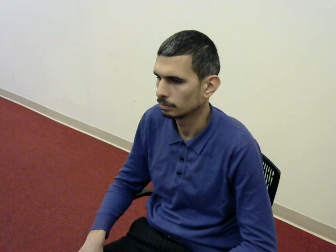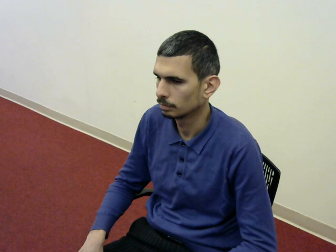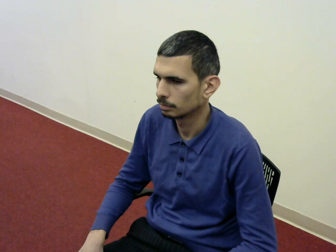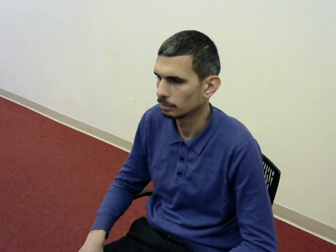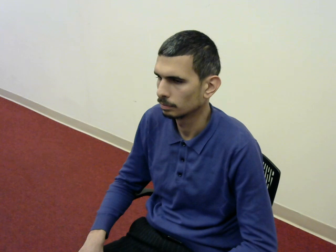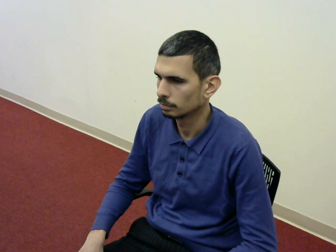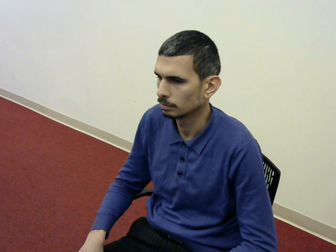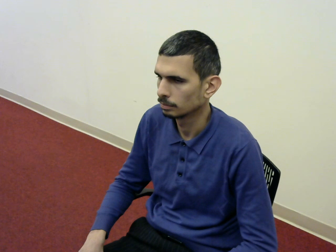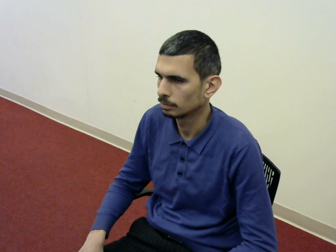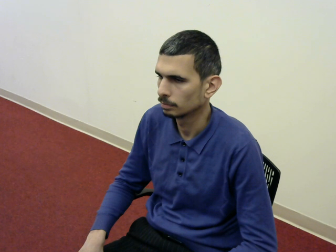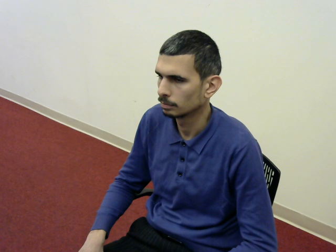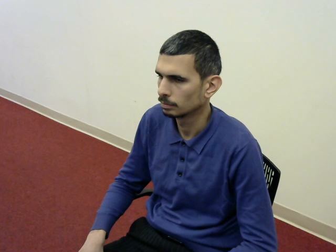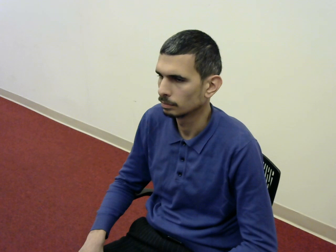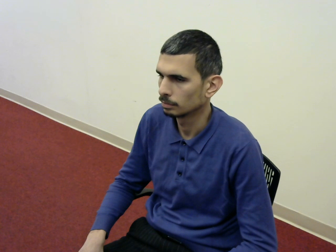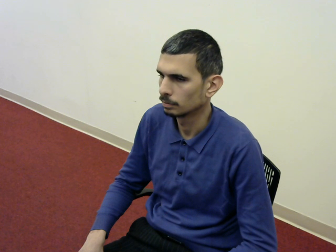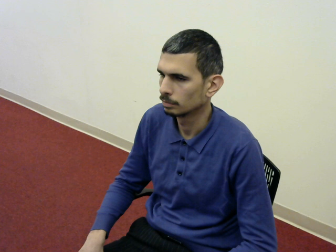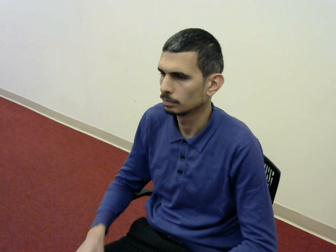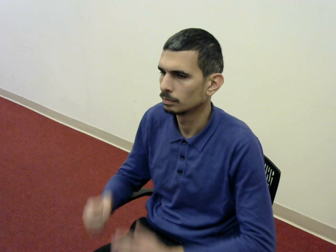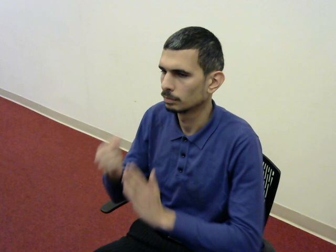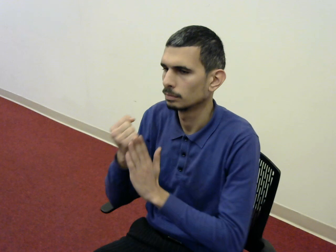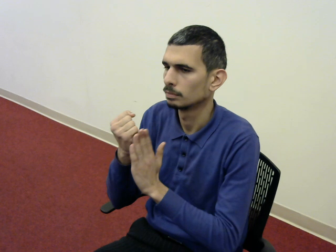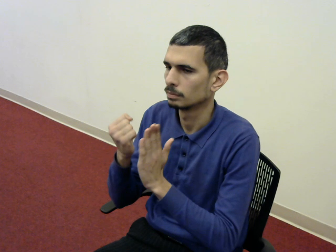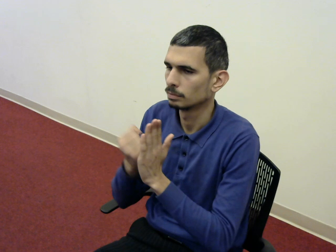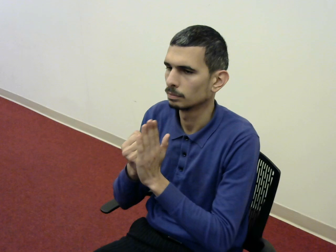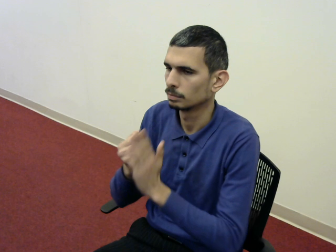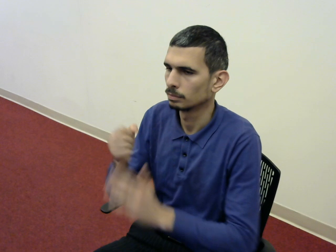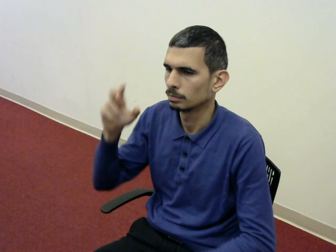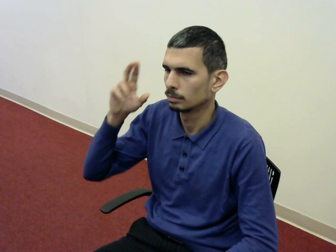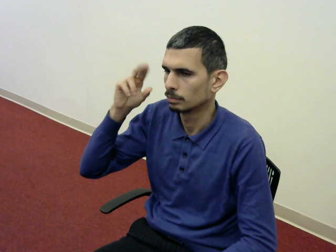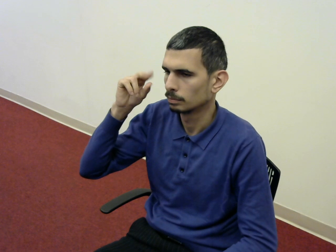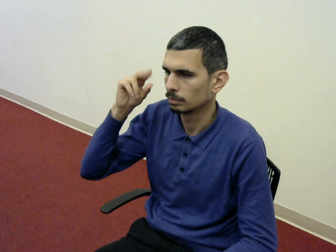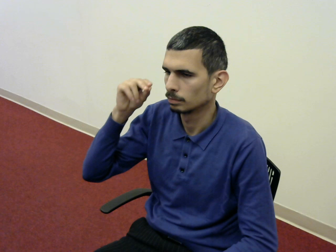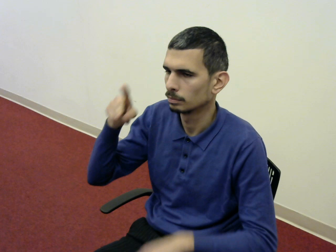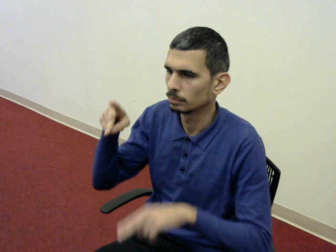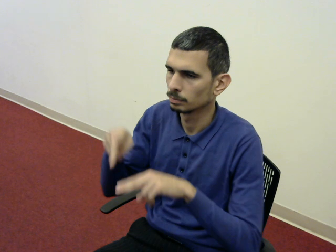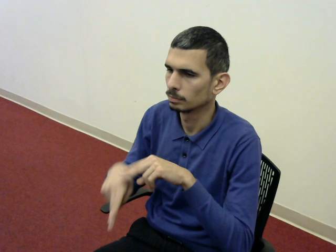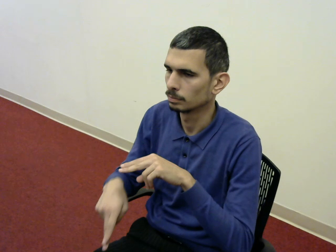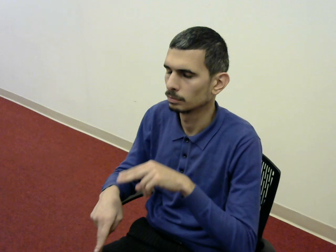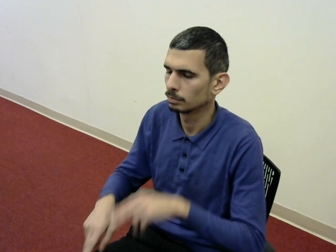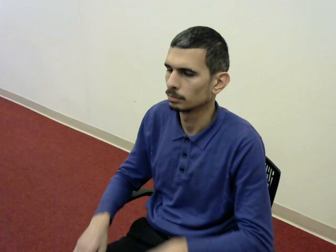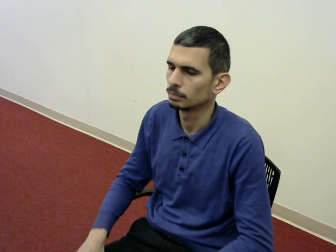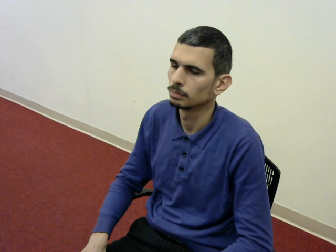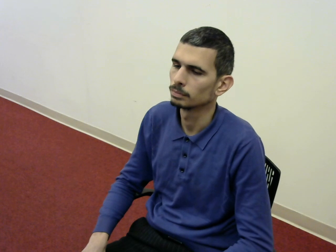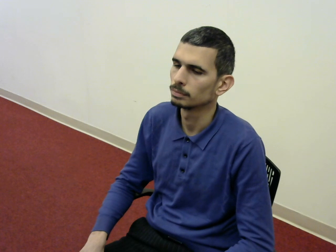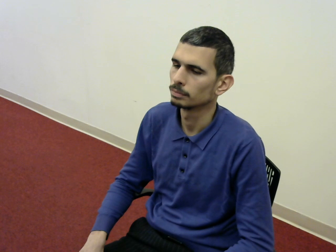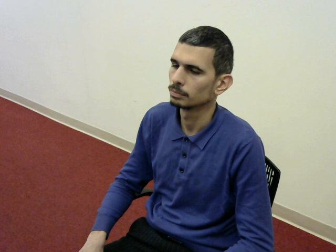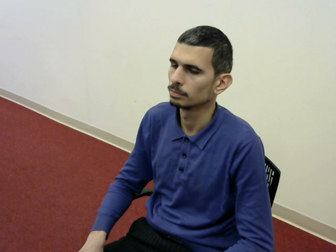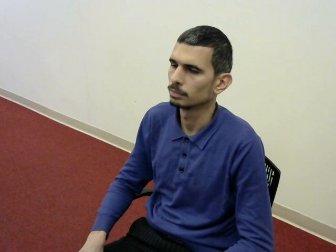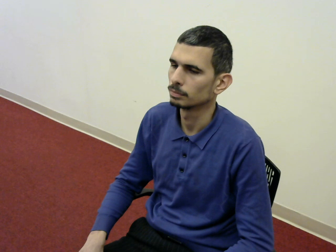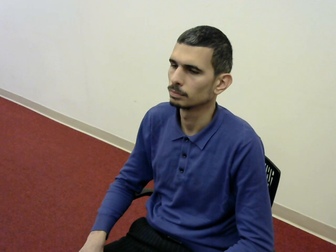Viza nə vaxt bitir?